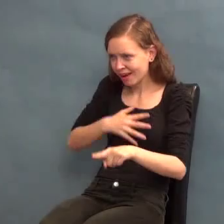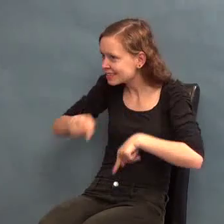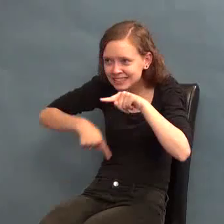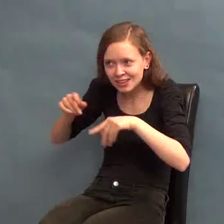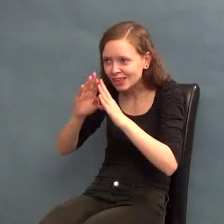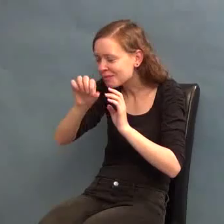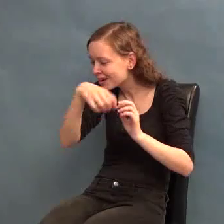Poruszyło go to i poszedł szybko do domu.